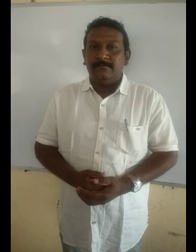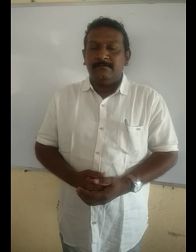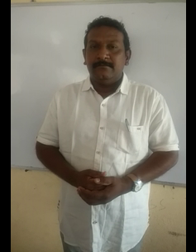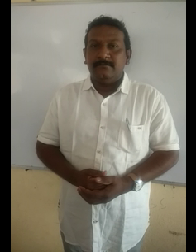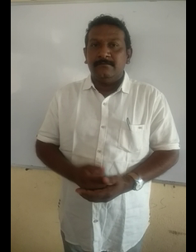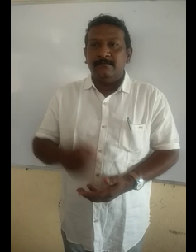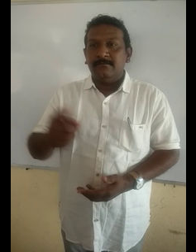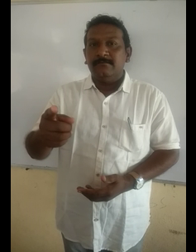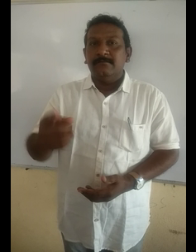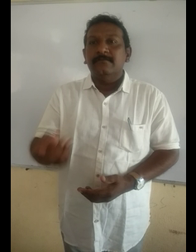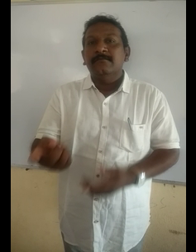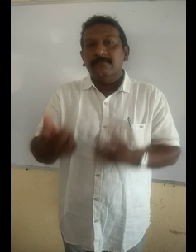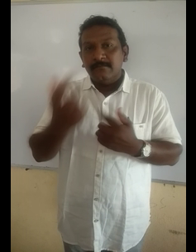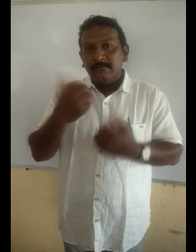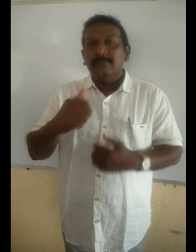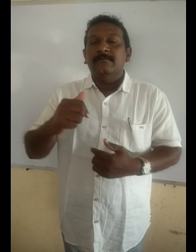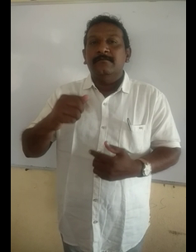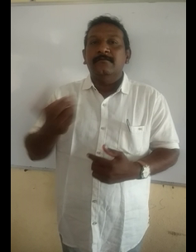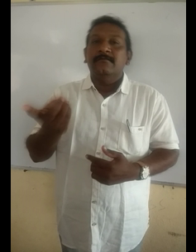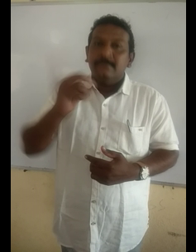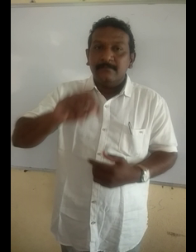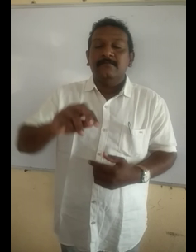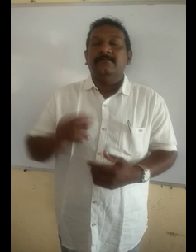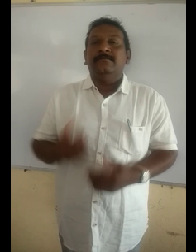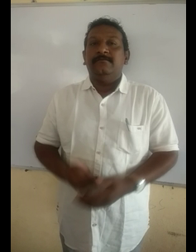can you repeat that please